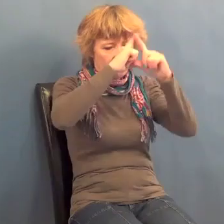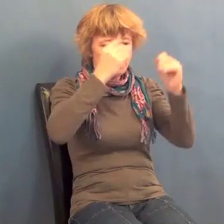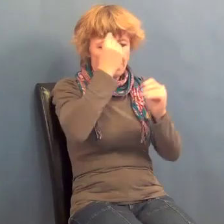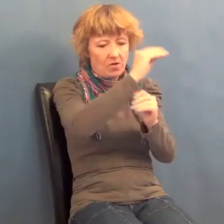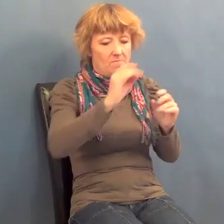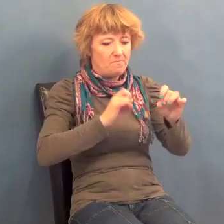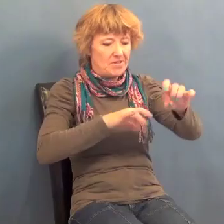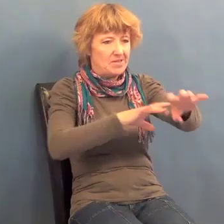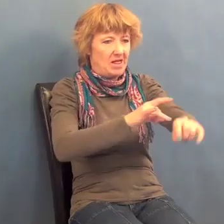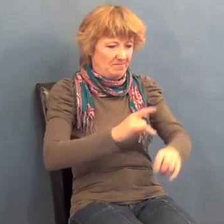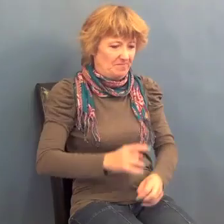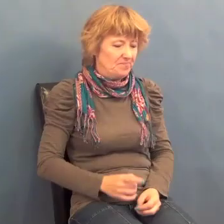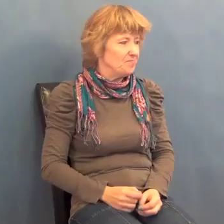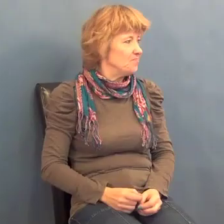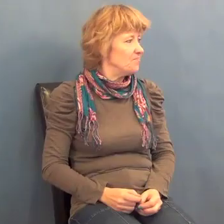Trójkąt informuje, że trzeba uciec, odbiec.